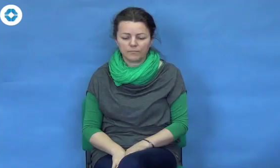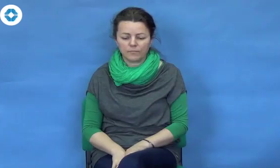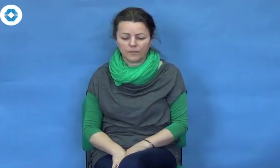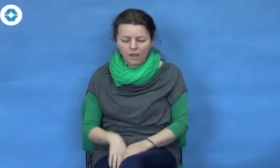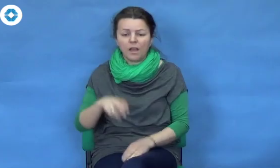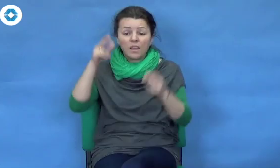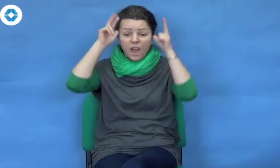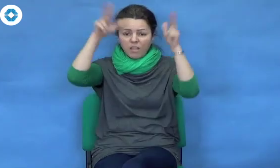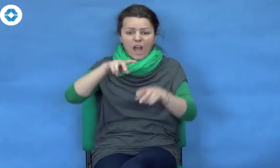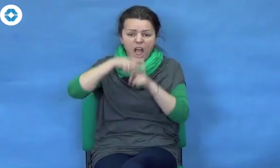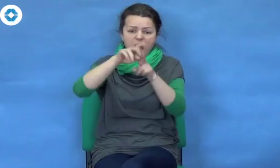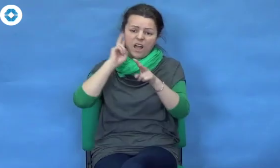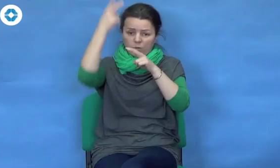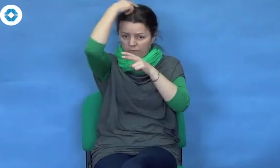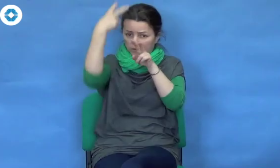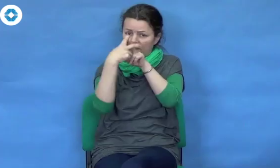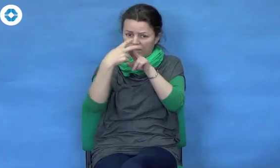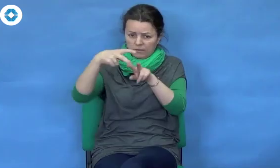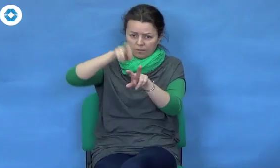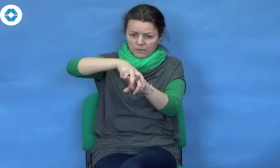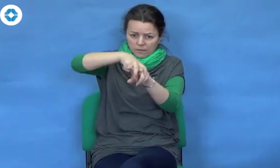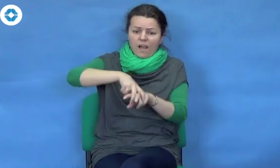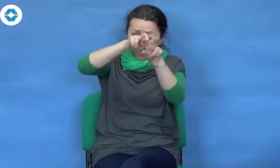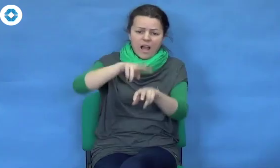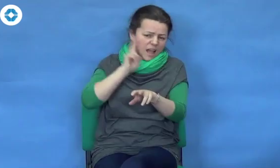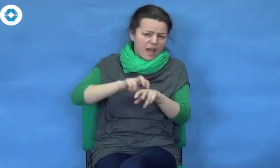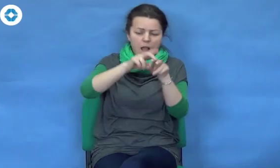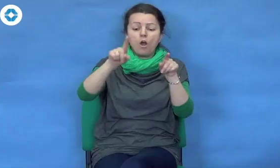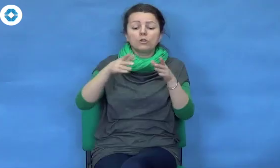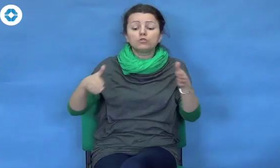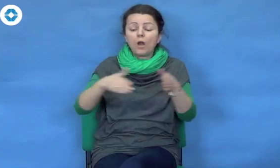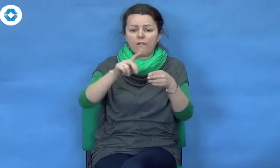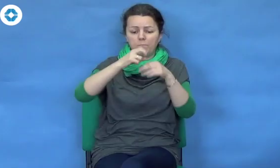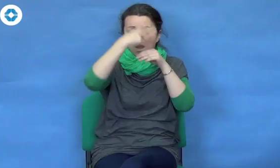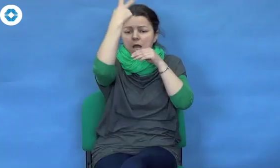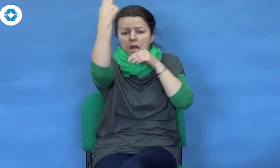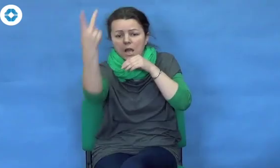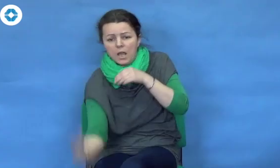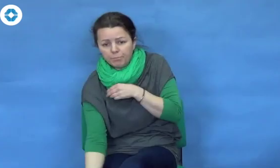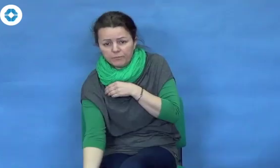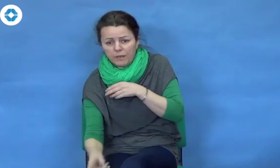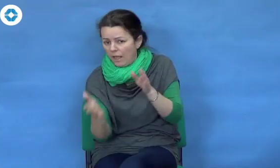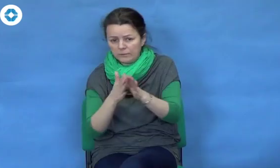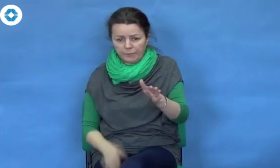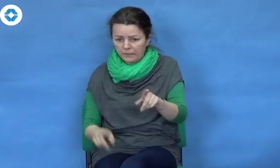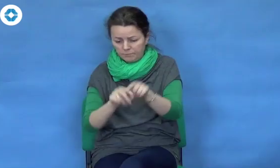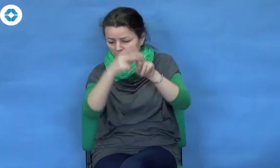Jeleń biegnie cały czas z chłopcem na głowie. Podbiega do rzeki i chłopiec spada do wody. Pies też wpada do rzeki.